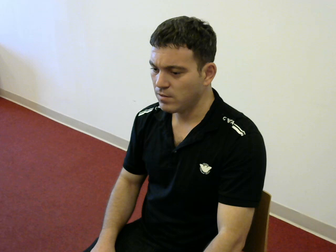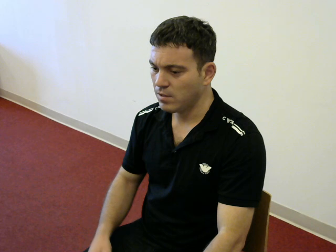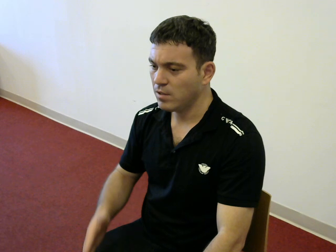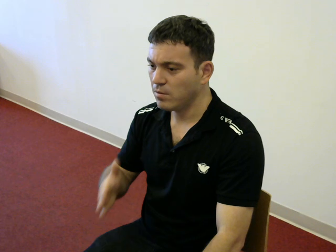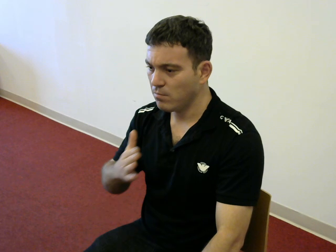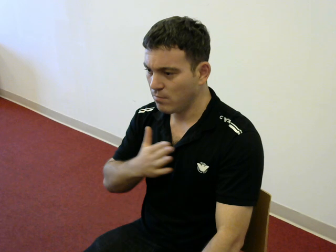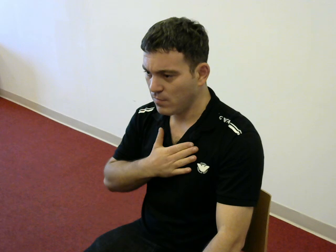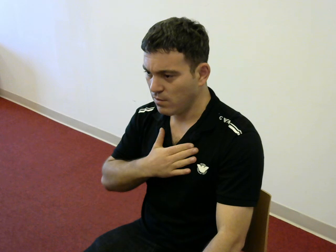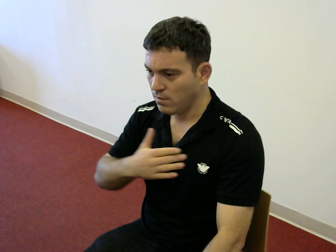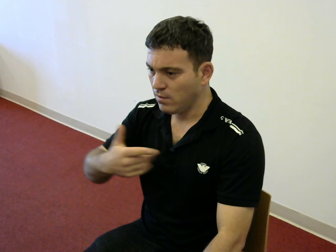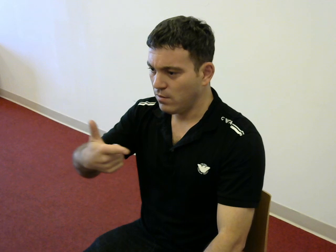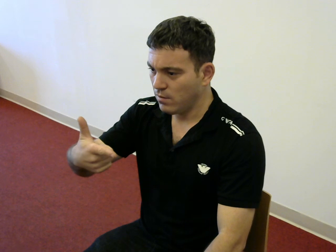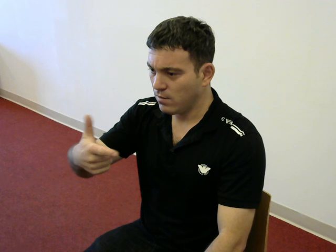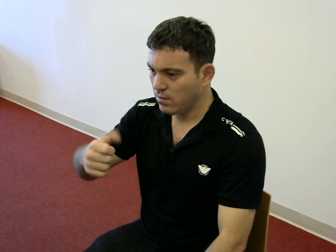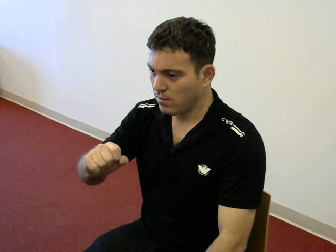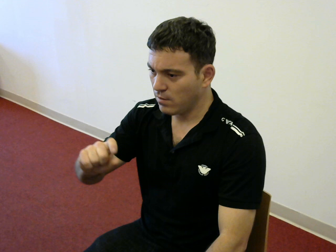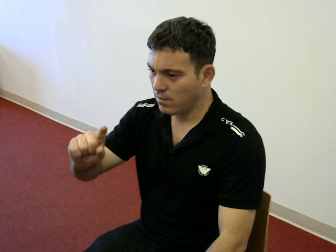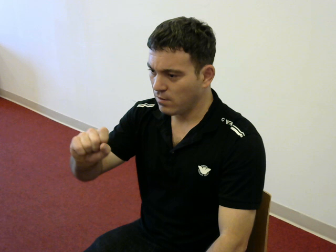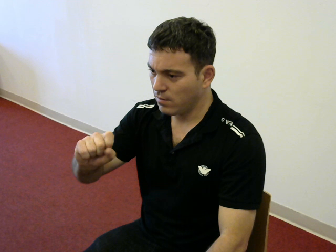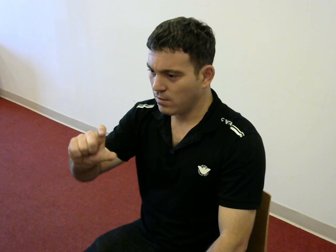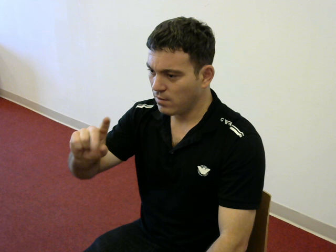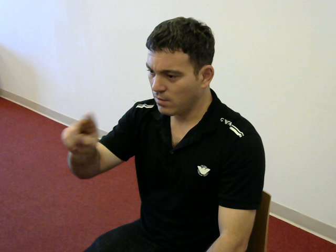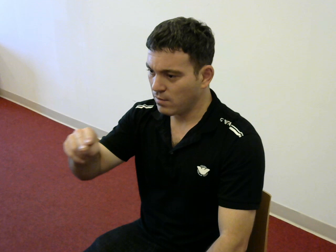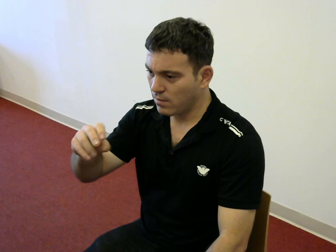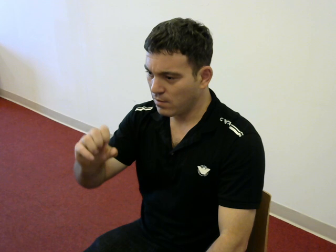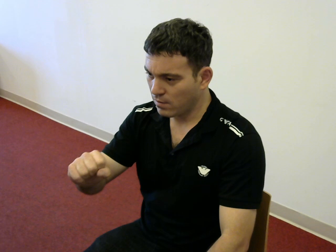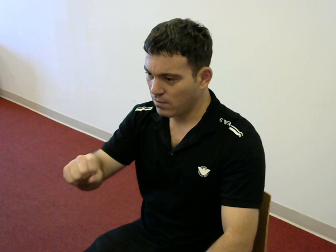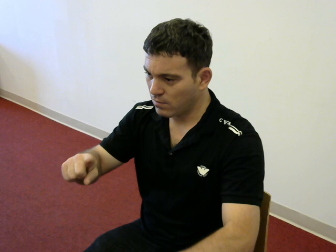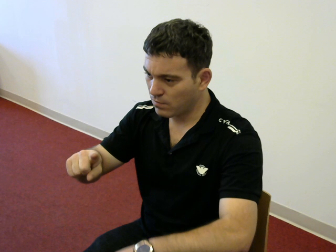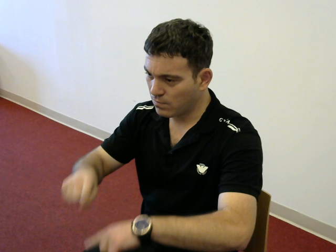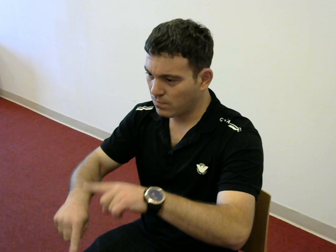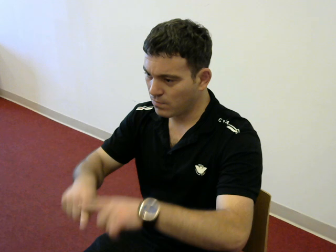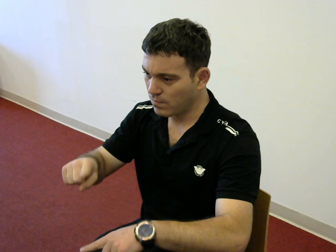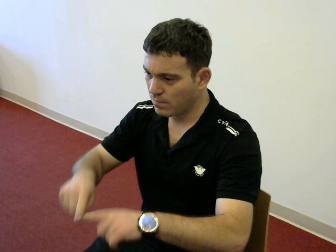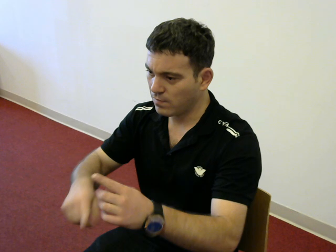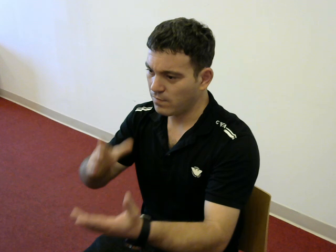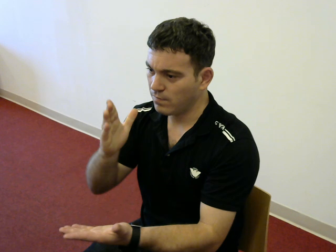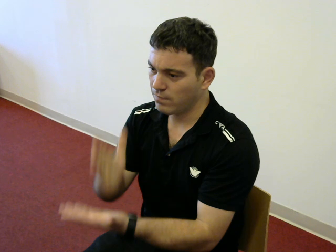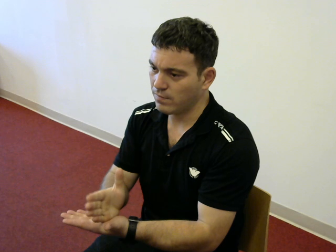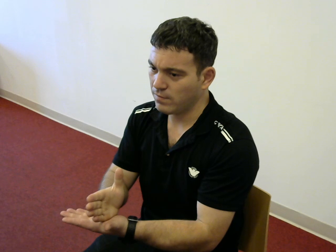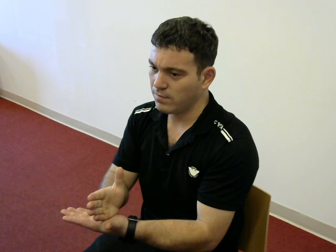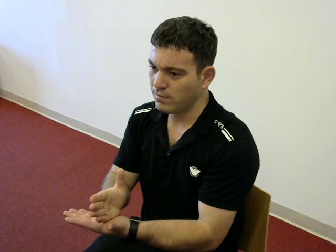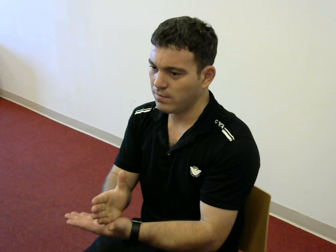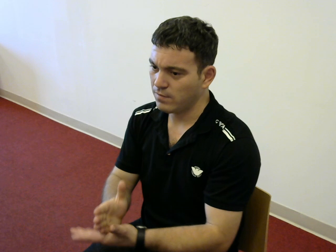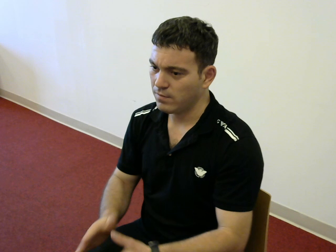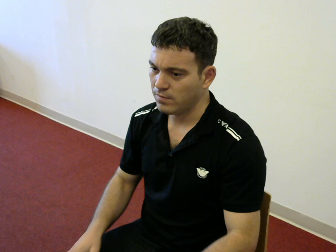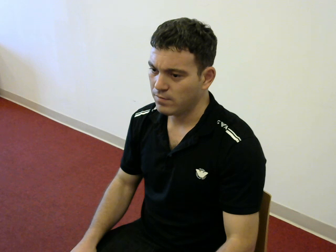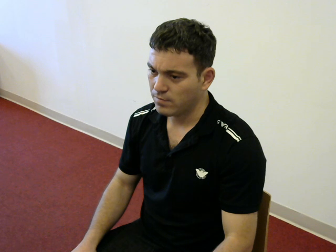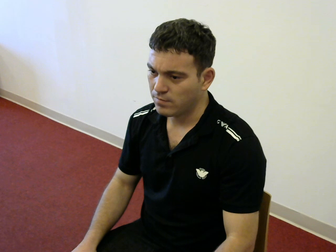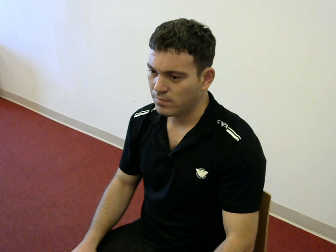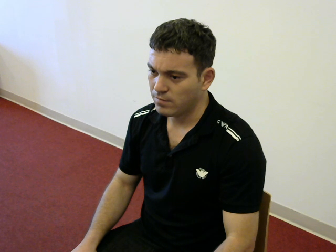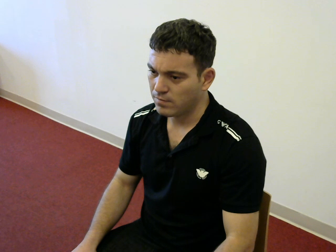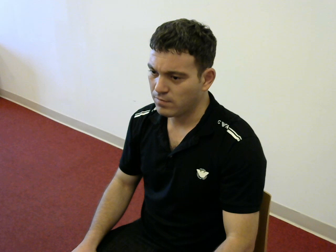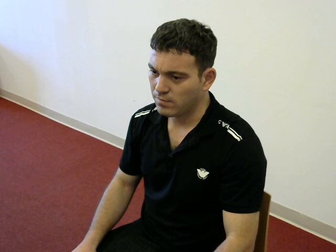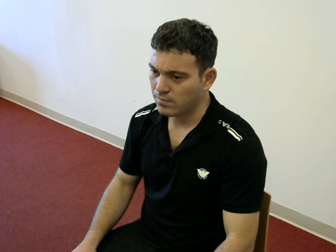Mənim Qazaxda qohumlarım var